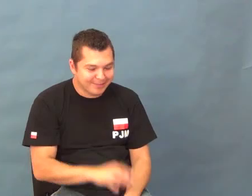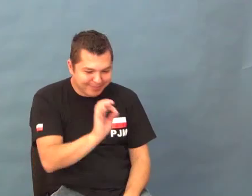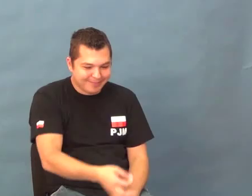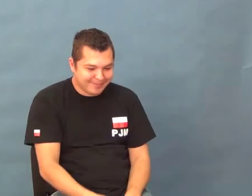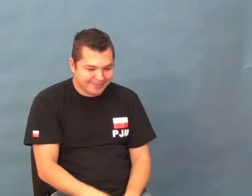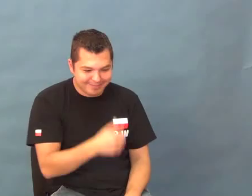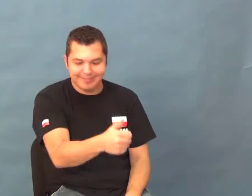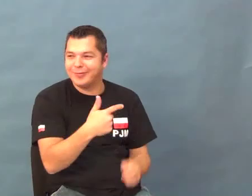Dobrze, super.